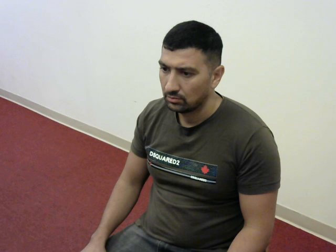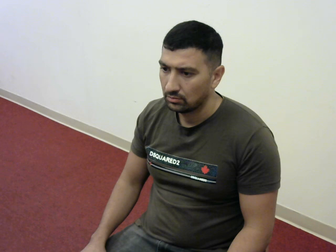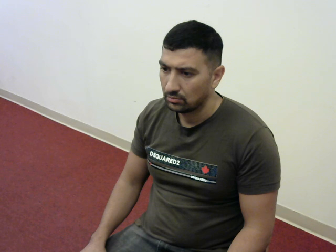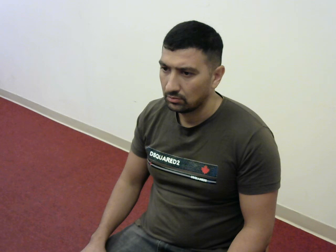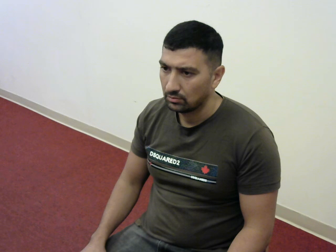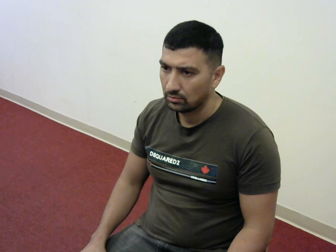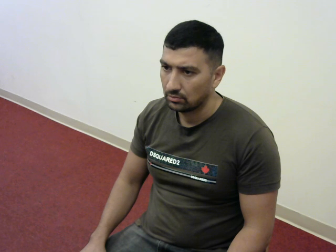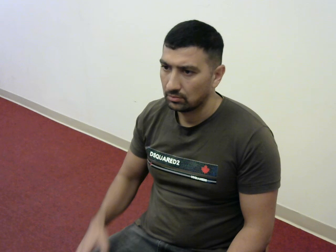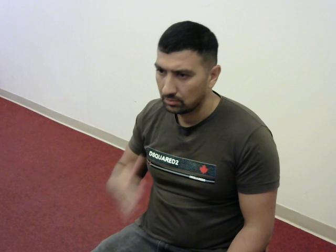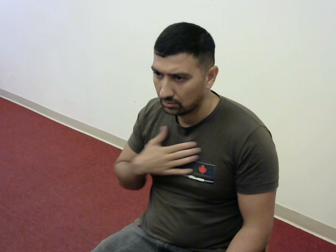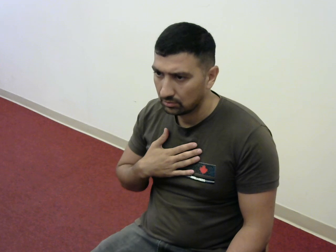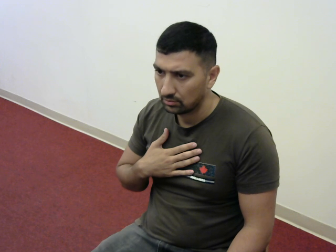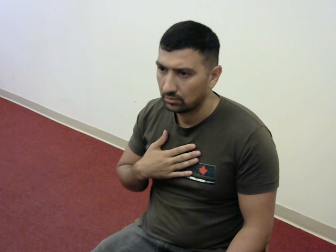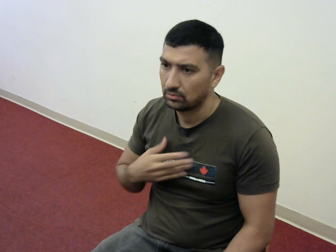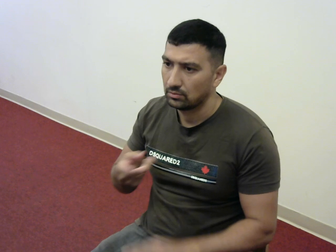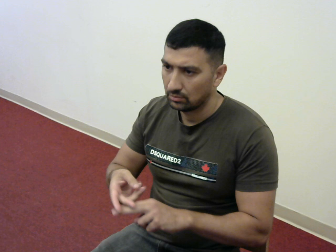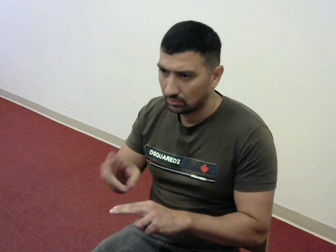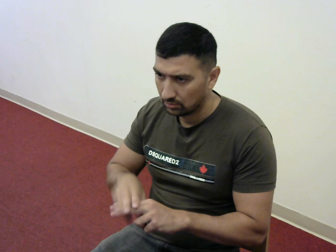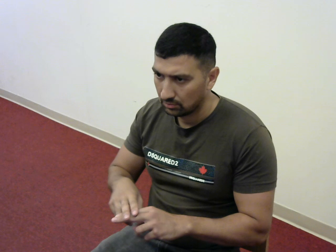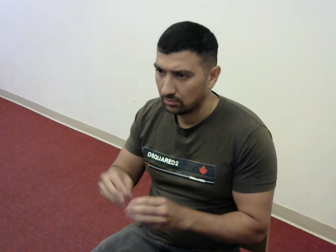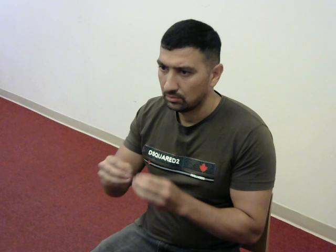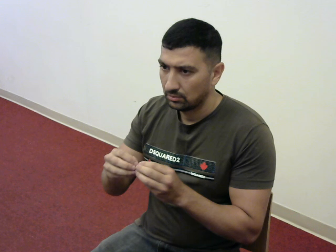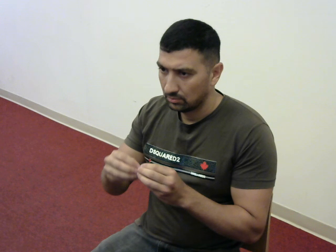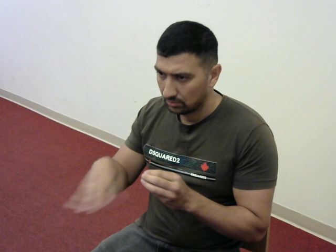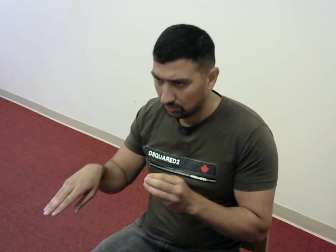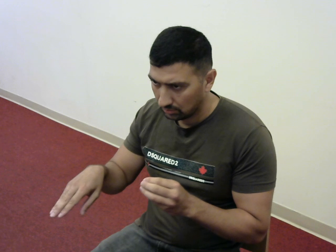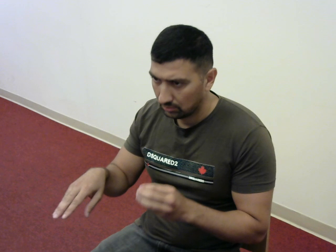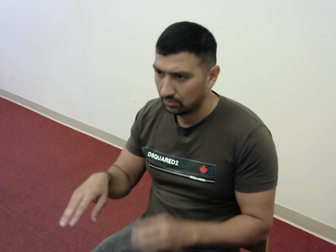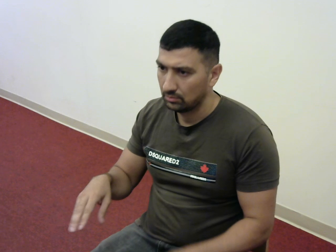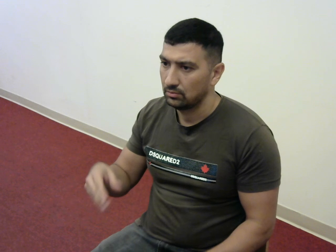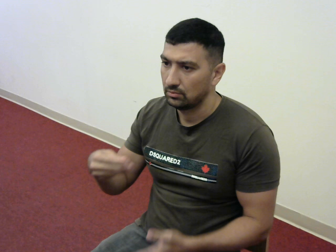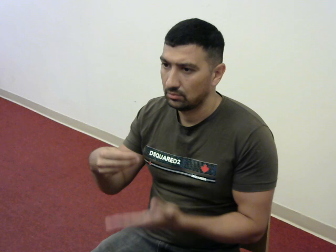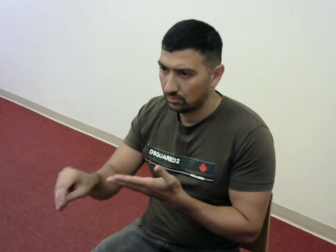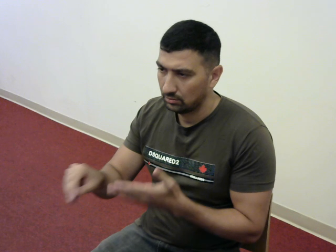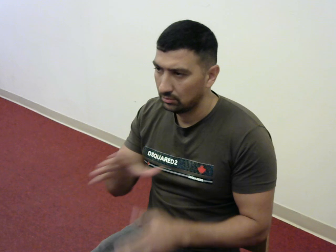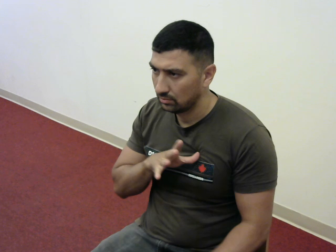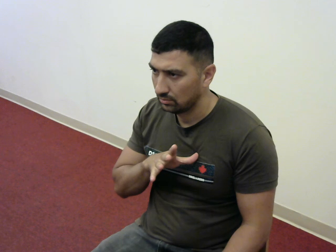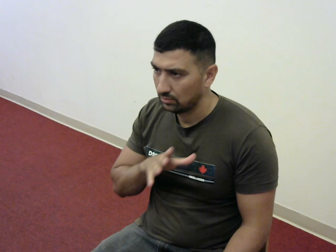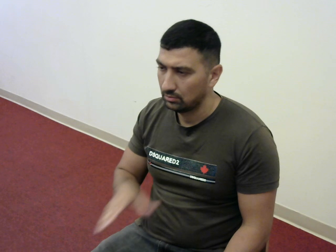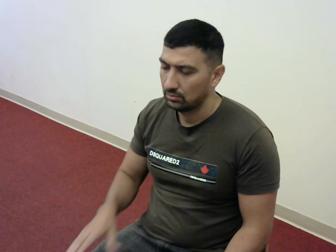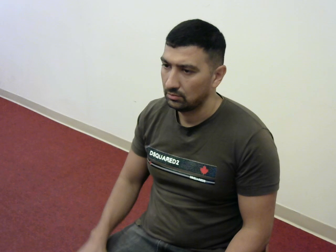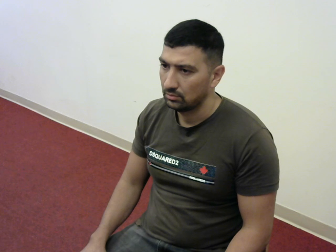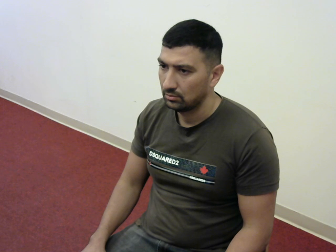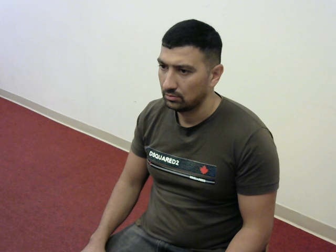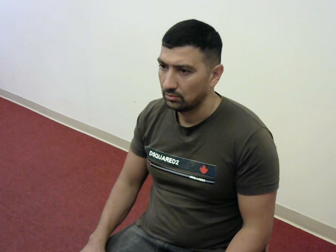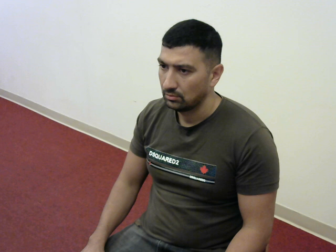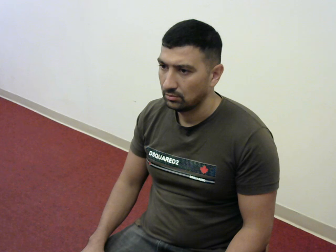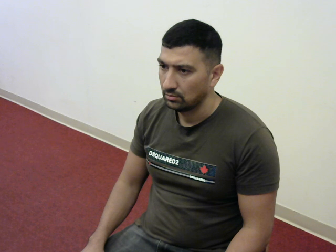Mən bunu 15 manata almışam